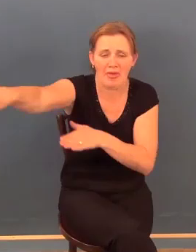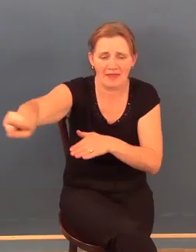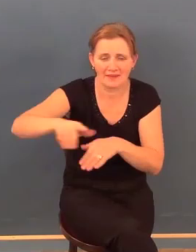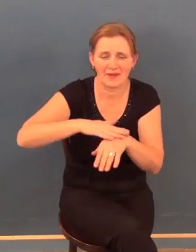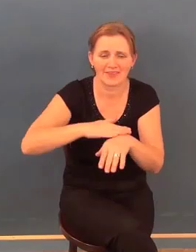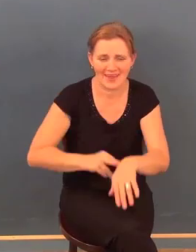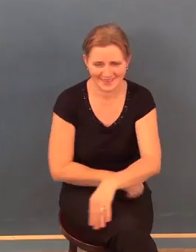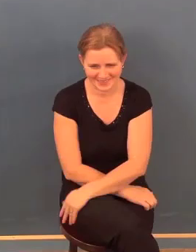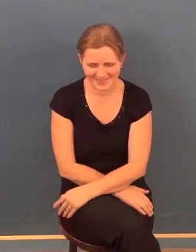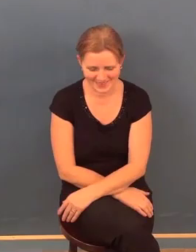Kot ucieka.